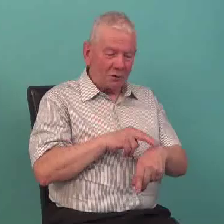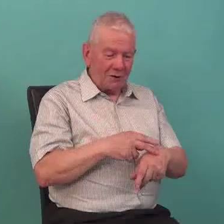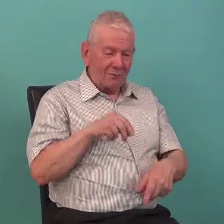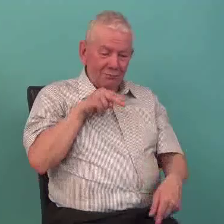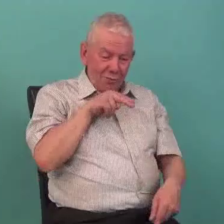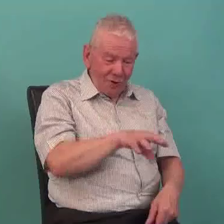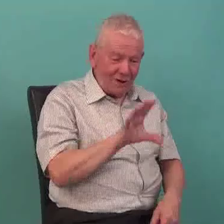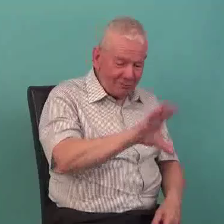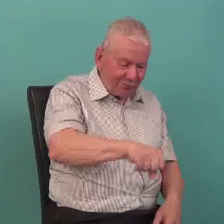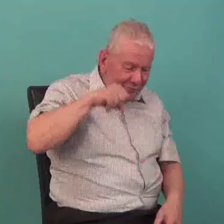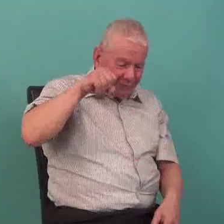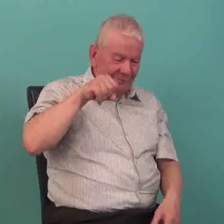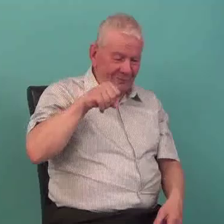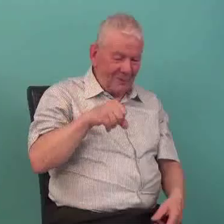Wychodzi z zegara i łapie coś do dzioba.